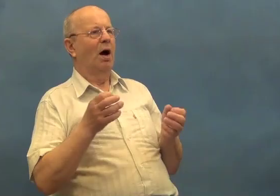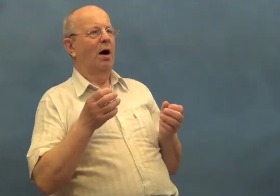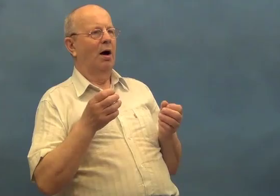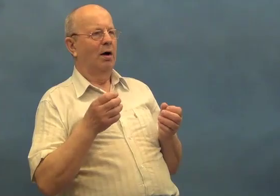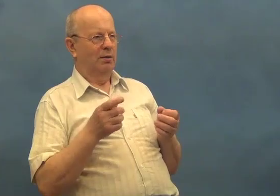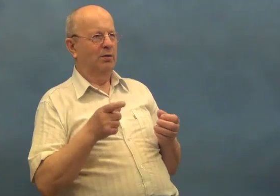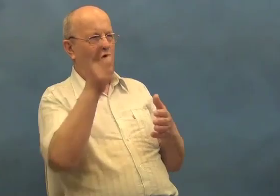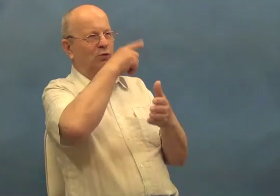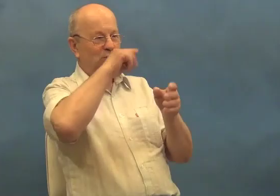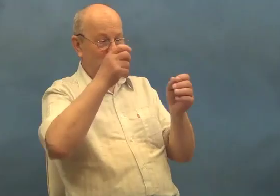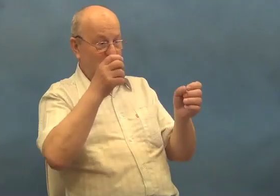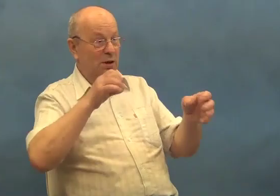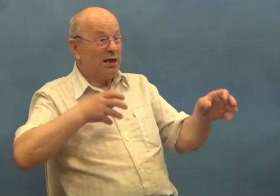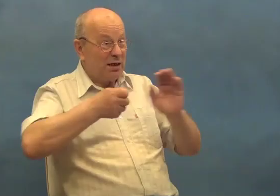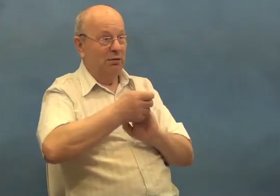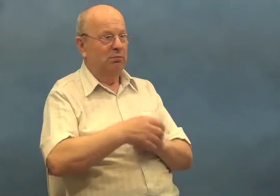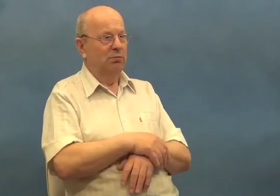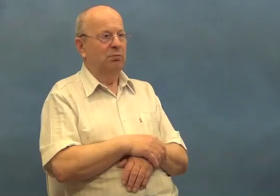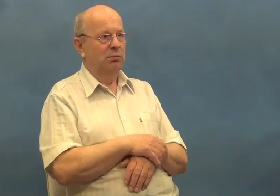Coś w jest w kole.